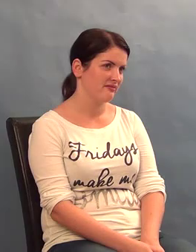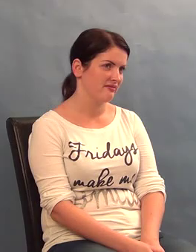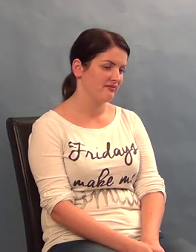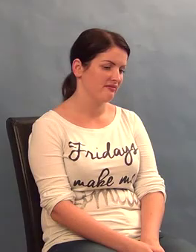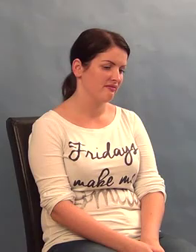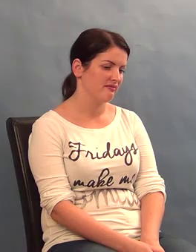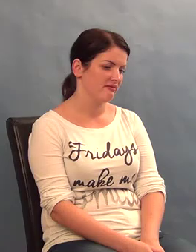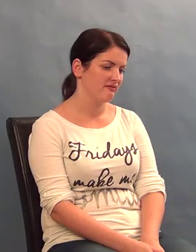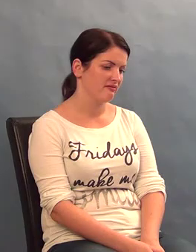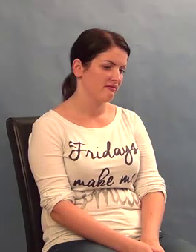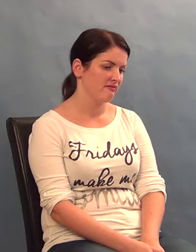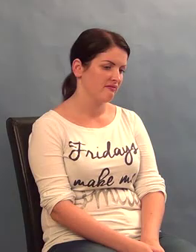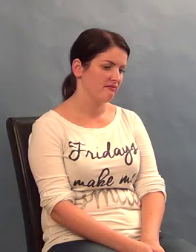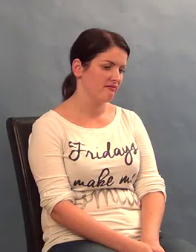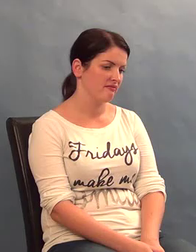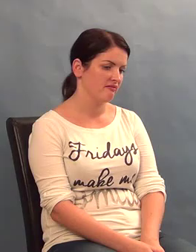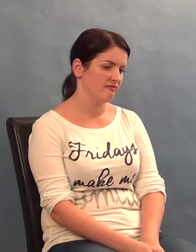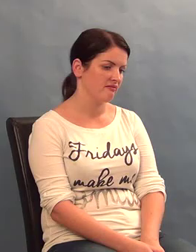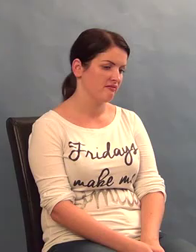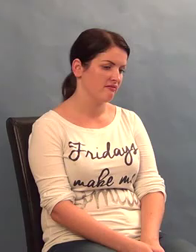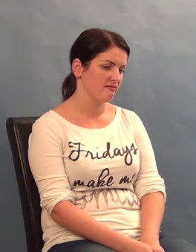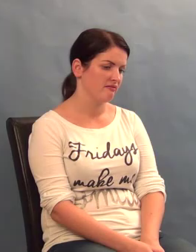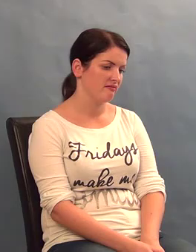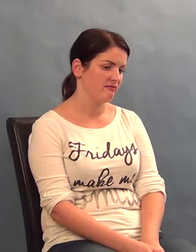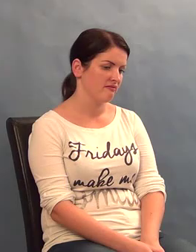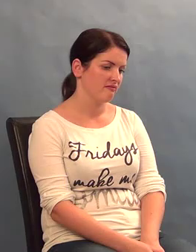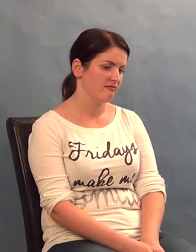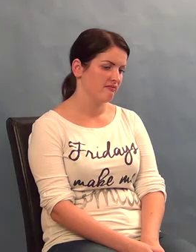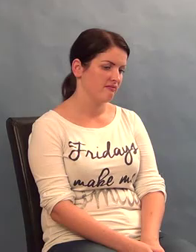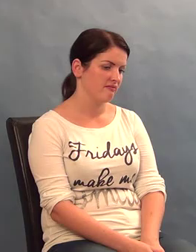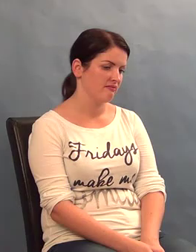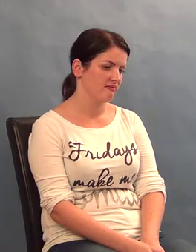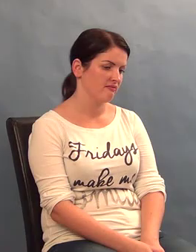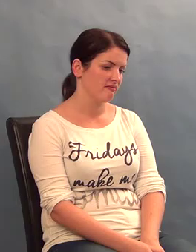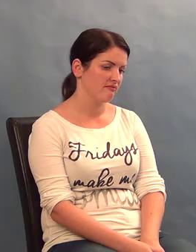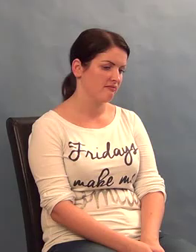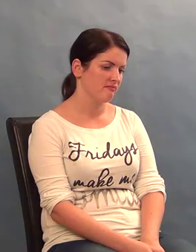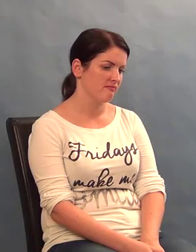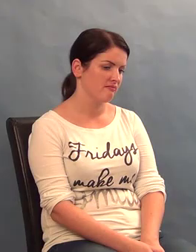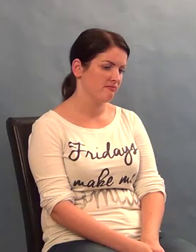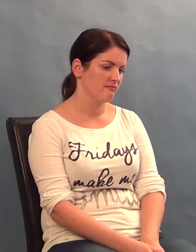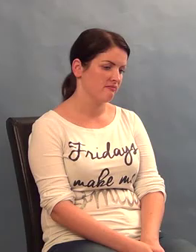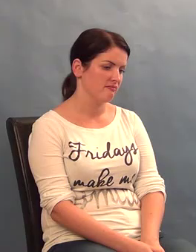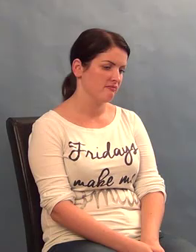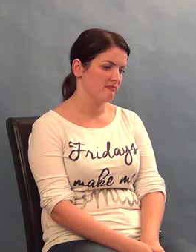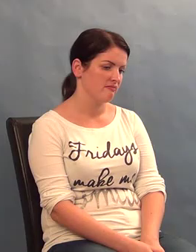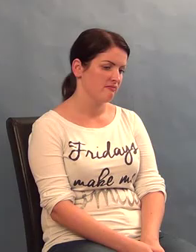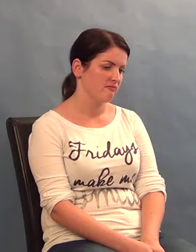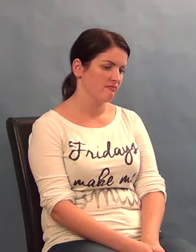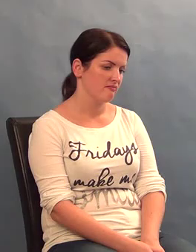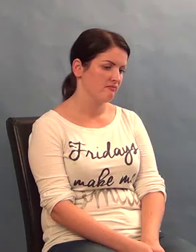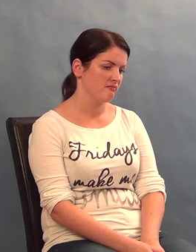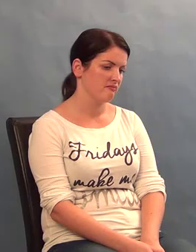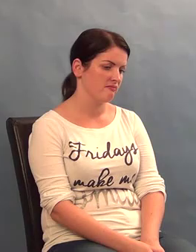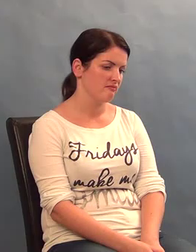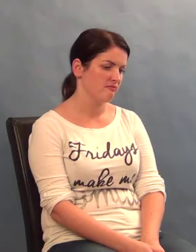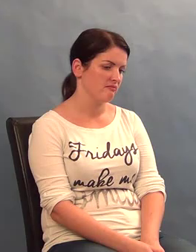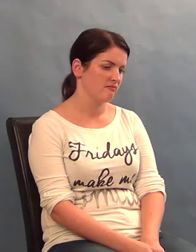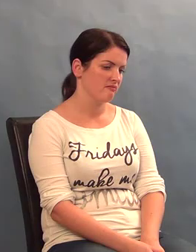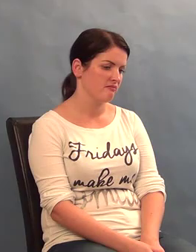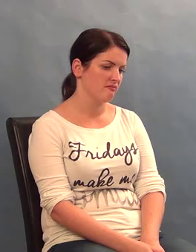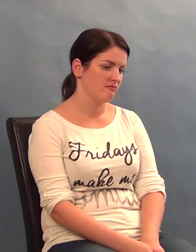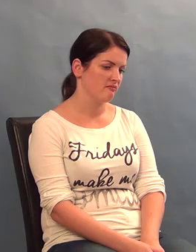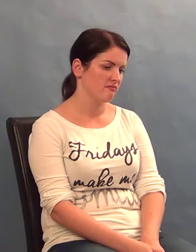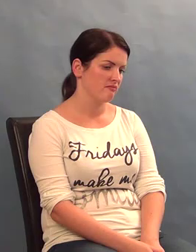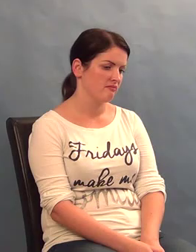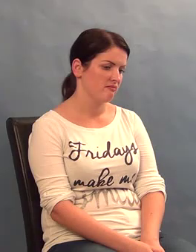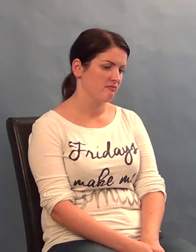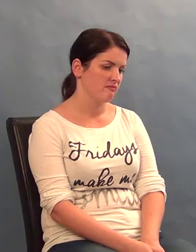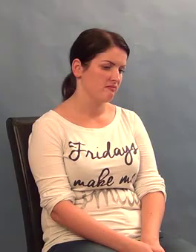Jak wchodzę na ten teren, to muszę być naga, bo jak wejdę w kostiumie to będzie niesprawiedliwie, ponieważ będę innych oglądała nago, a inni mnie nie, bo ja w kostiumie jestem, wchodząc na ten teren, muszę być naga.